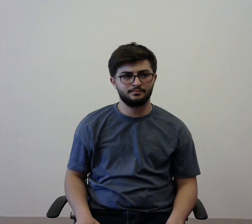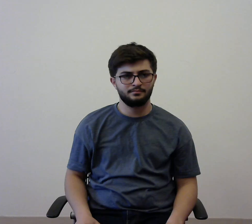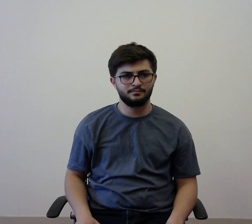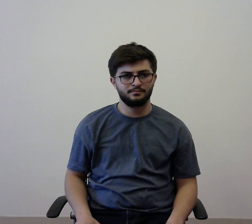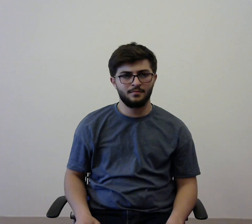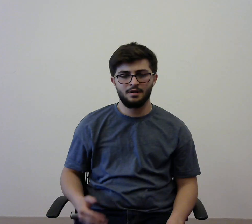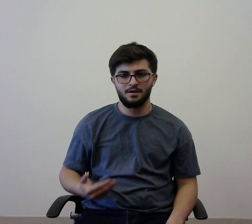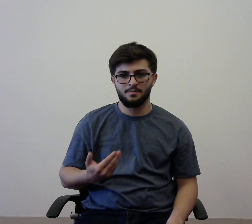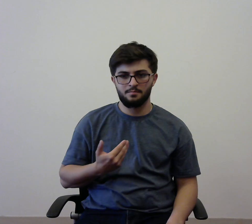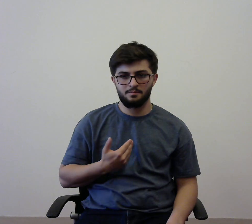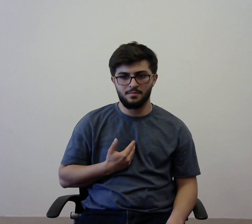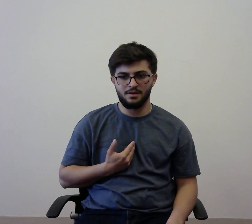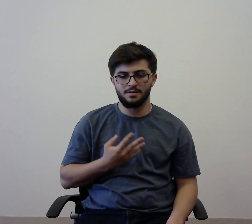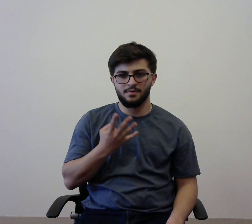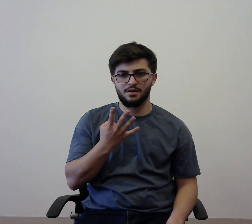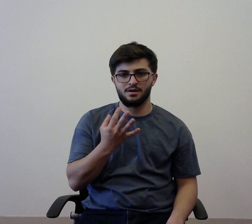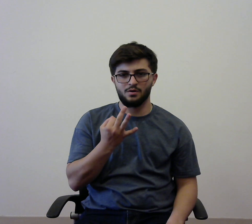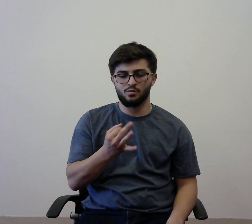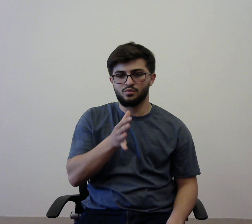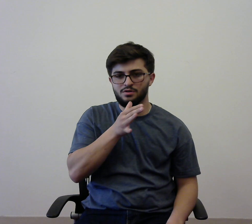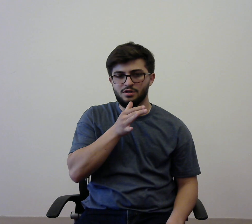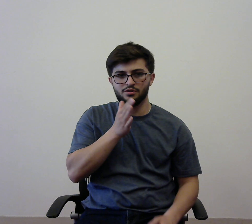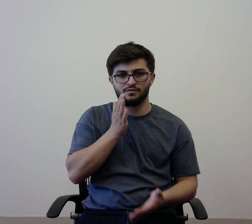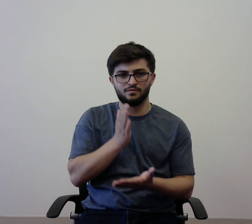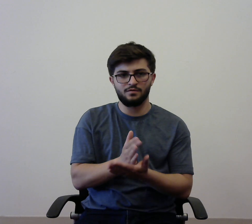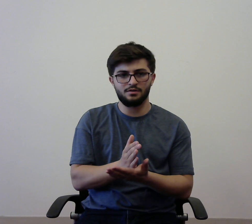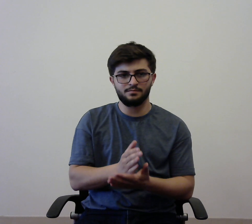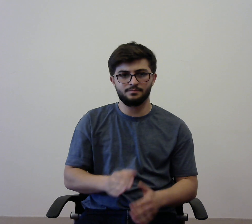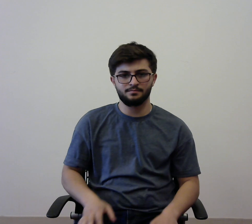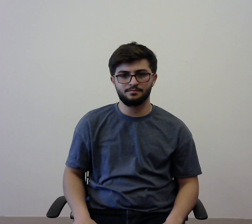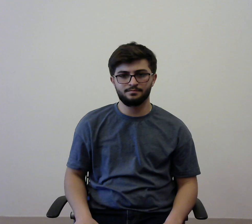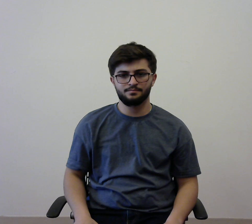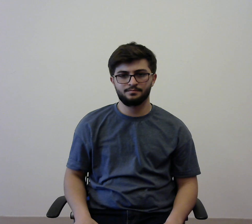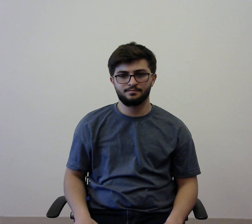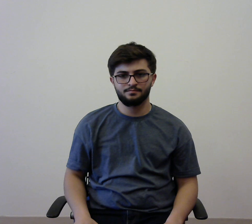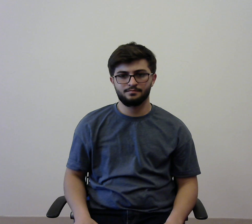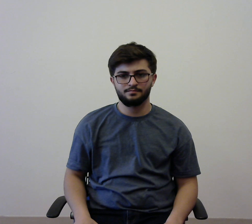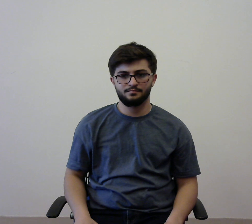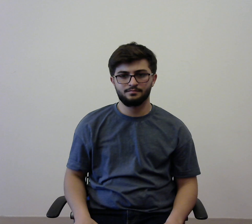Mənim 43 yaşım var